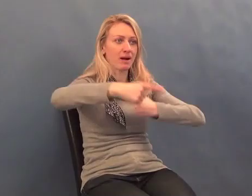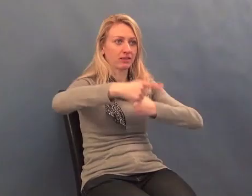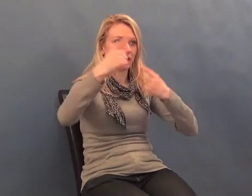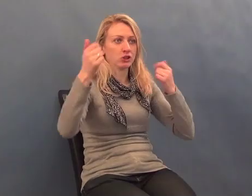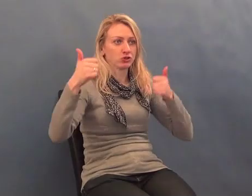Stop.